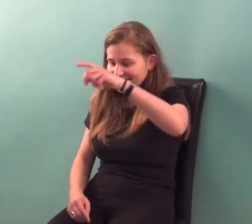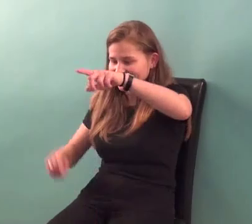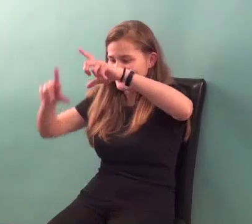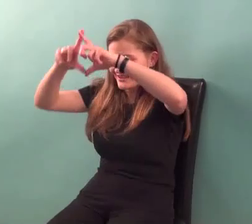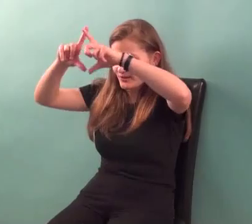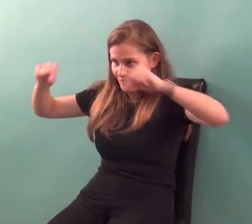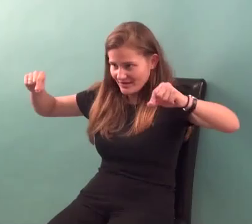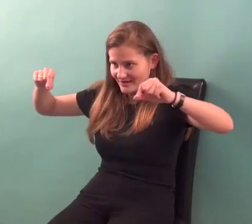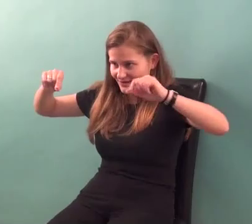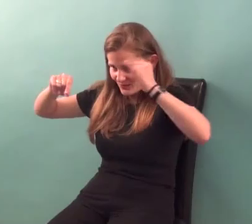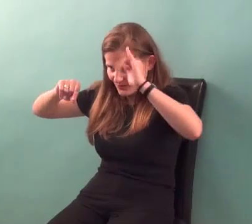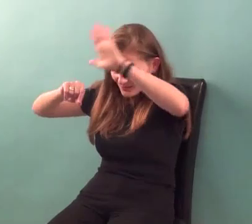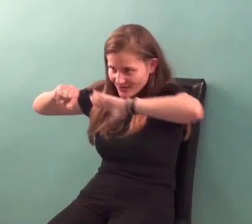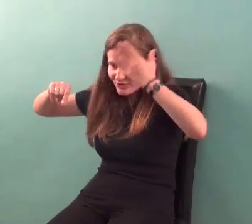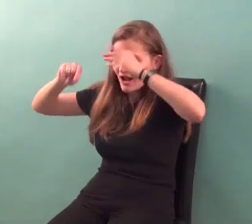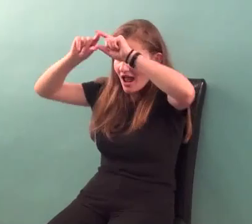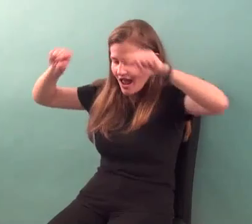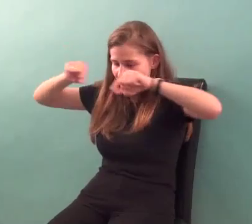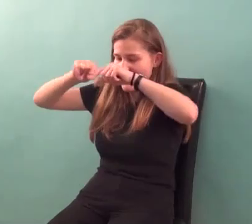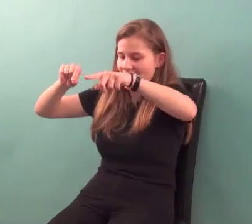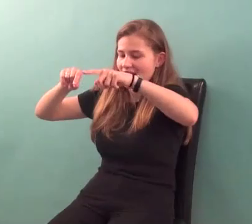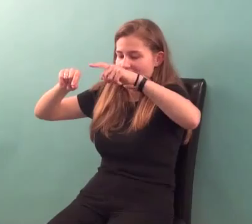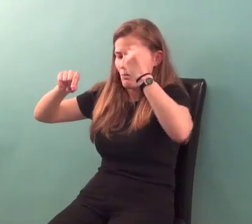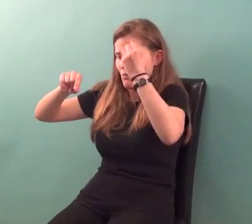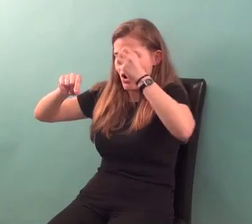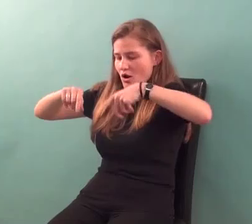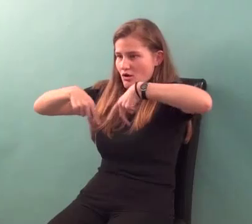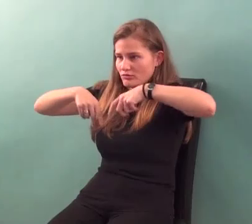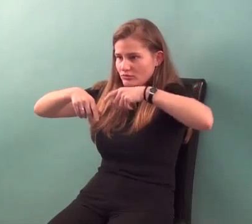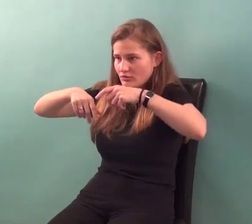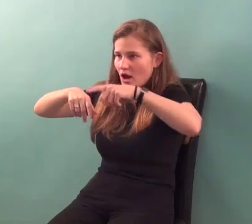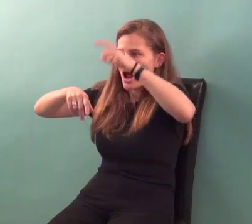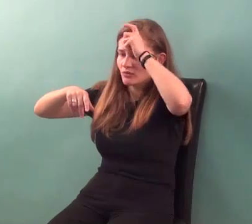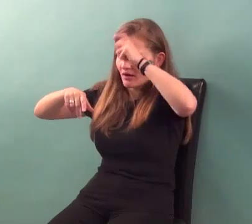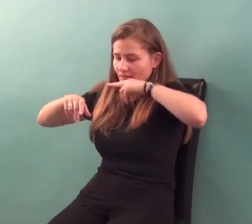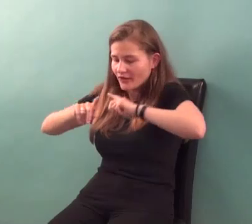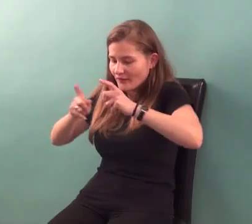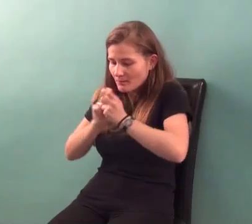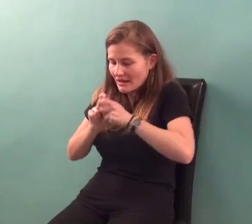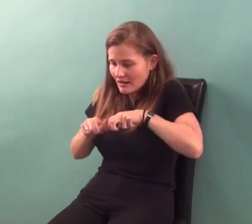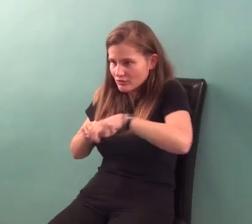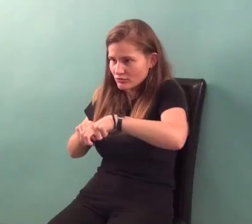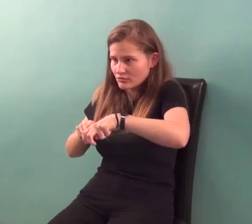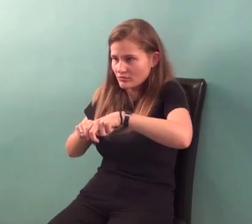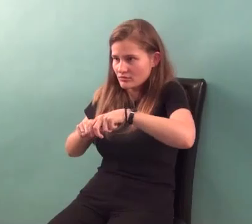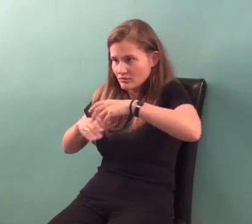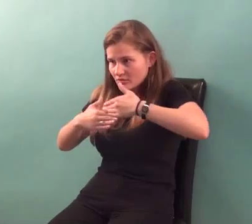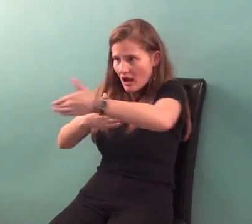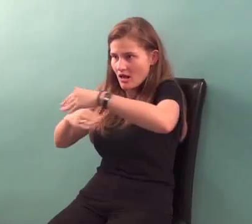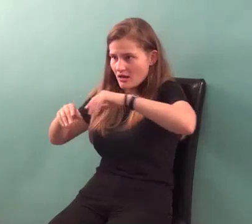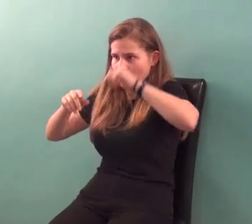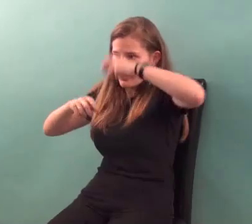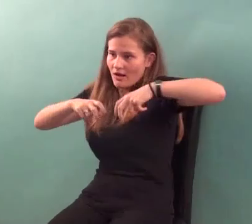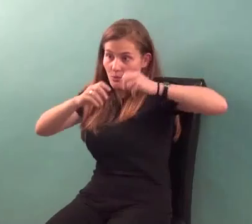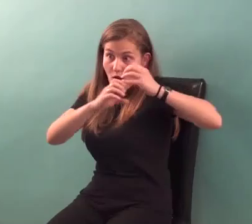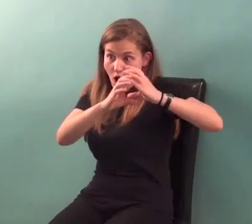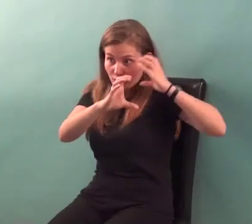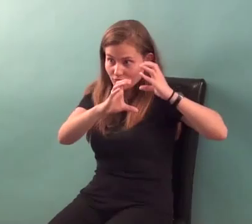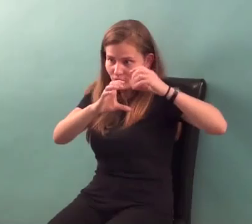Czarny trójkąt na żółtym tle, a w nim jest pociąg i jakaś osoba nie powinna stać blisko toru tylko dalej, tak pokazuje obrazek.